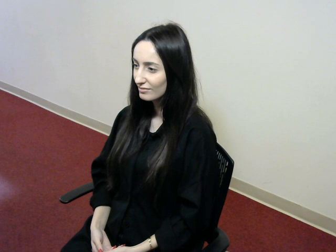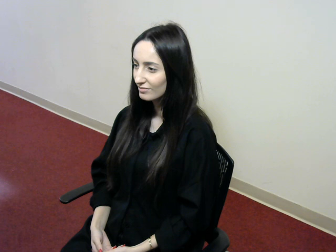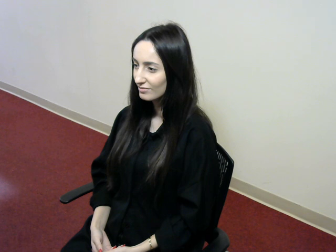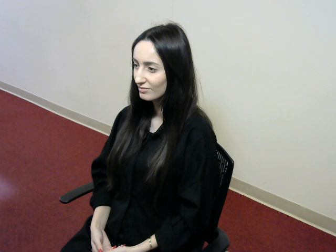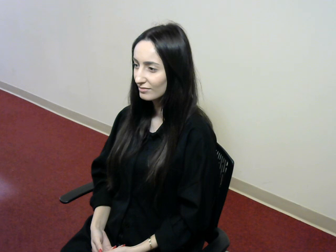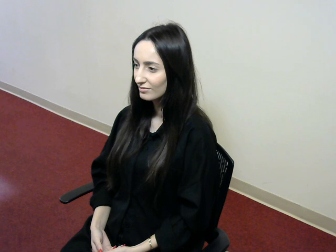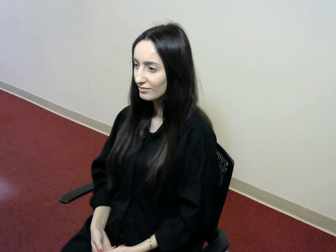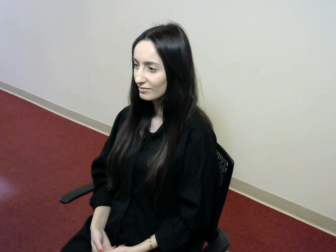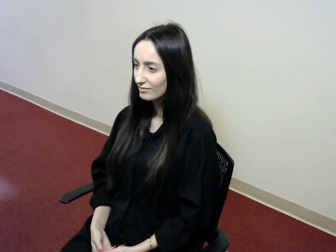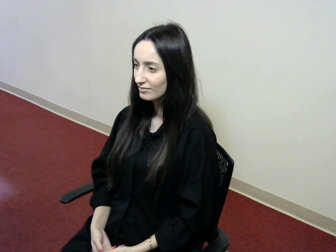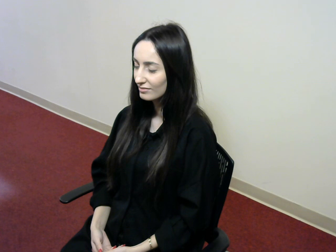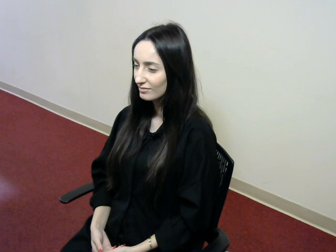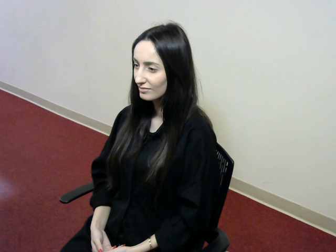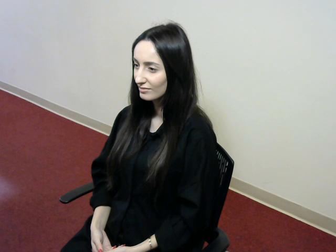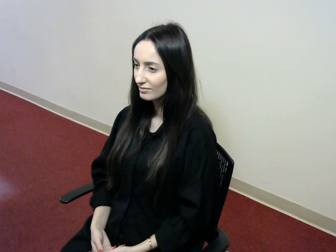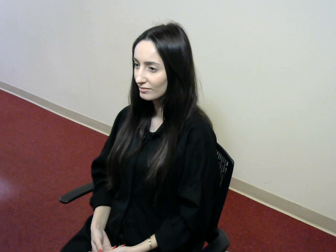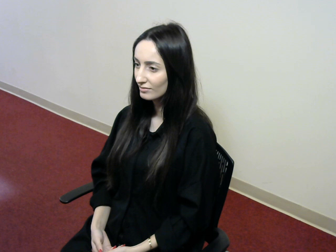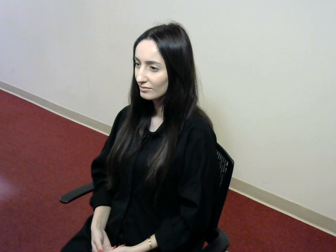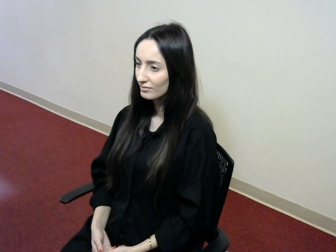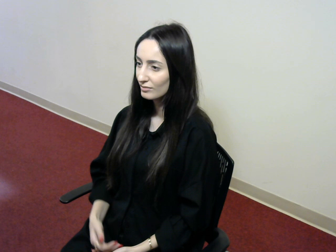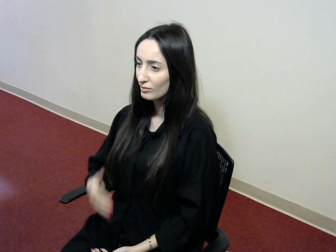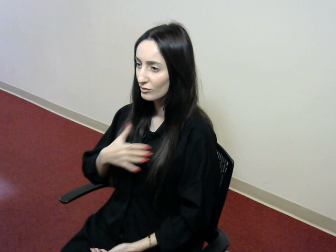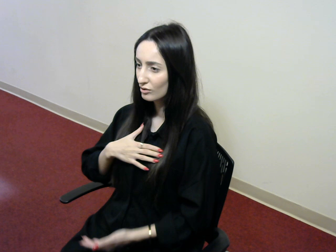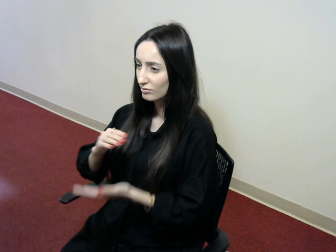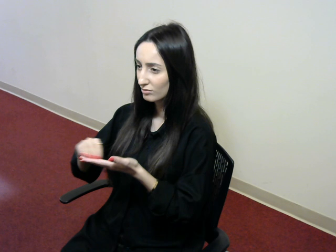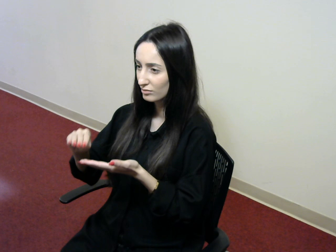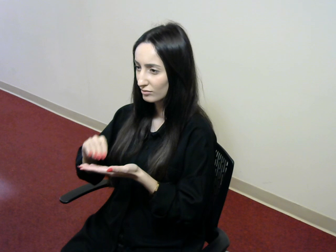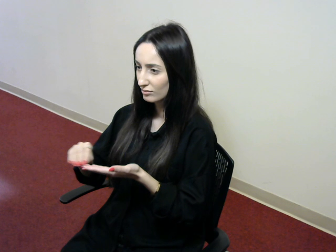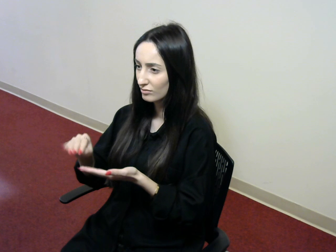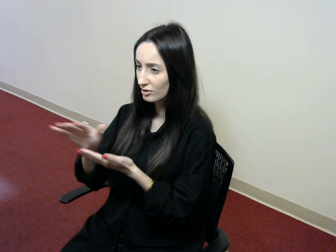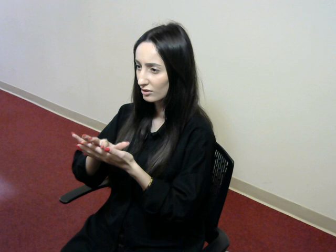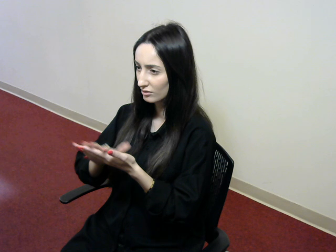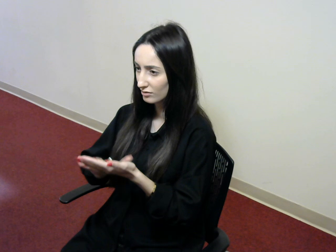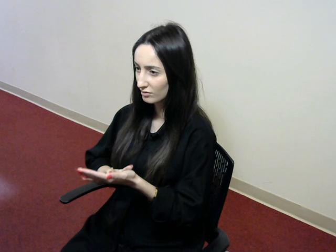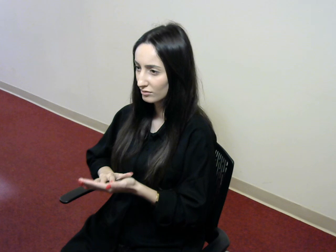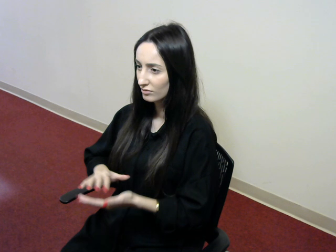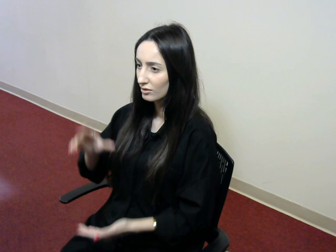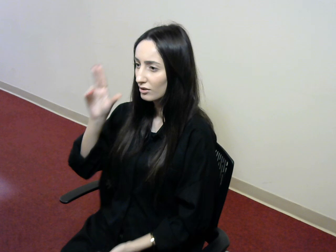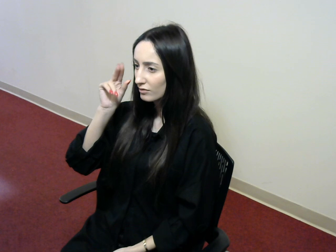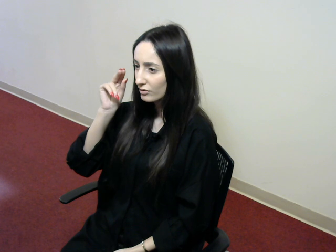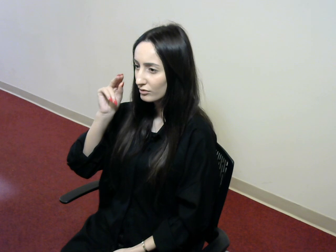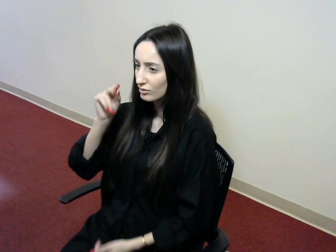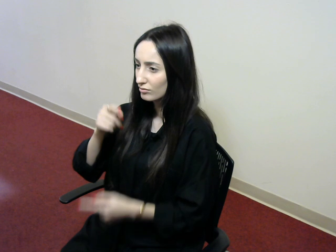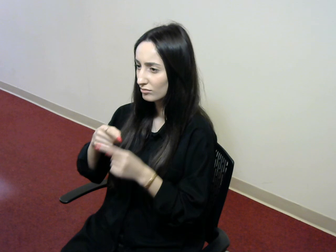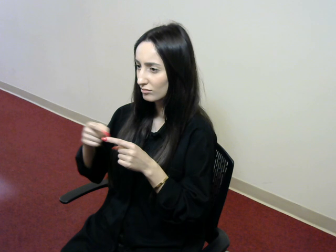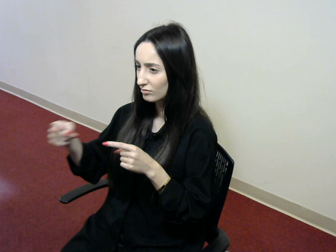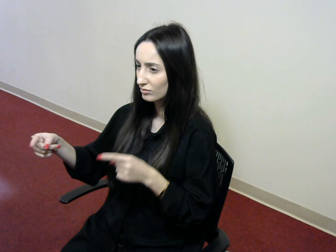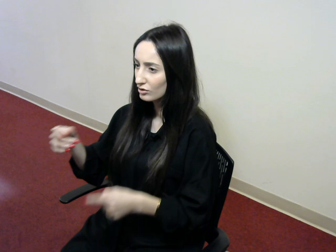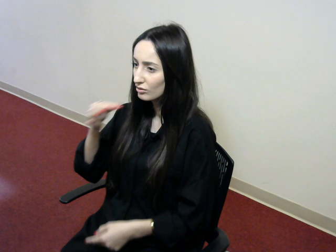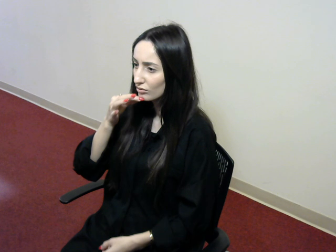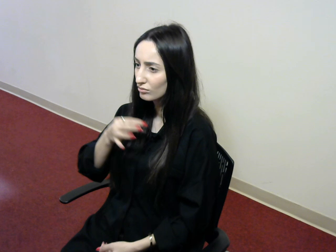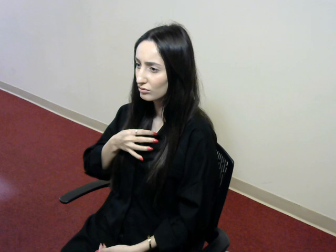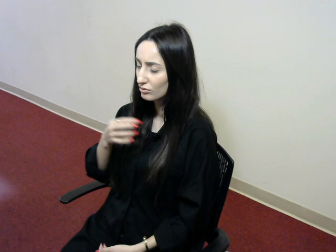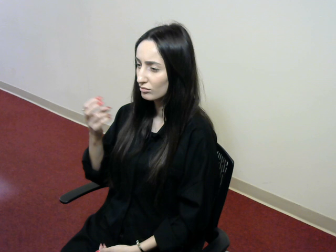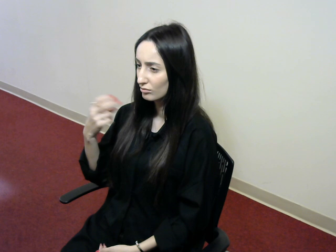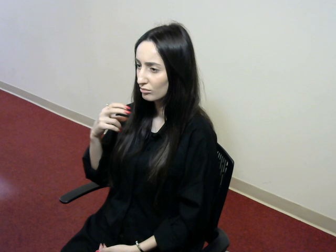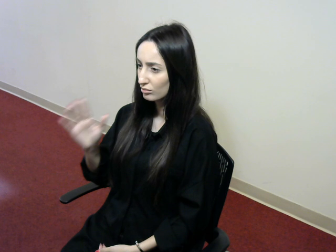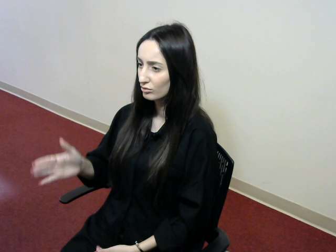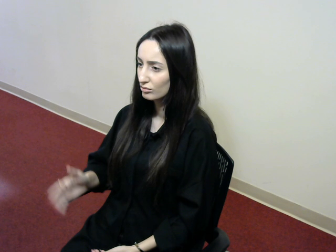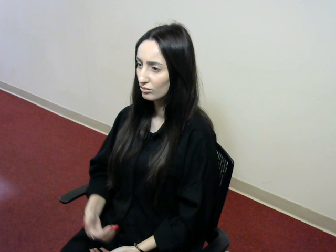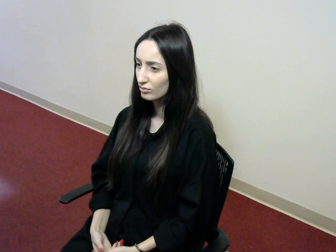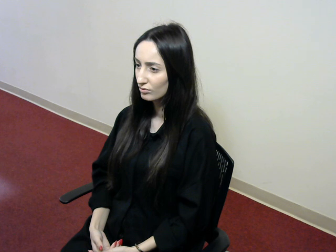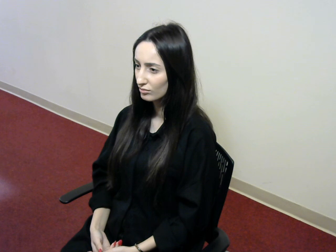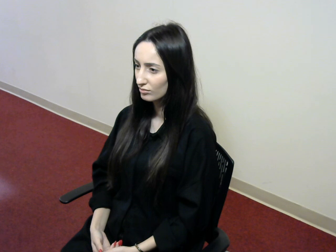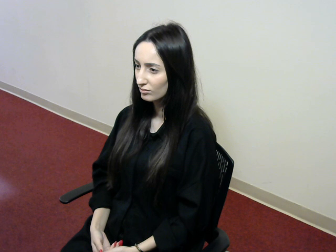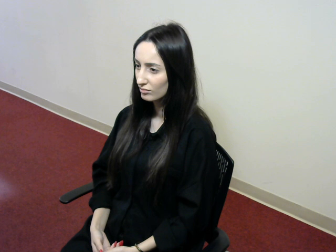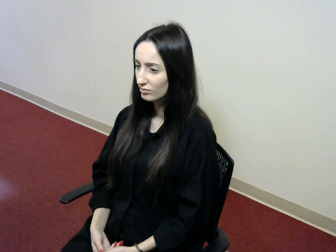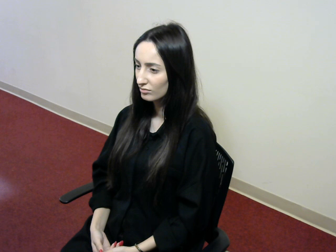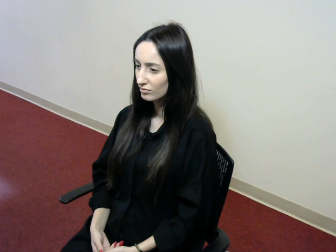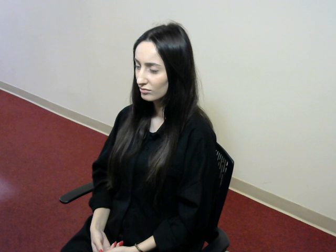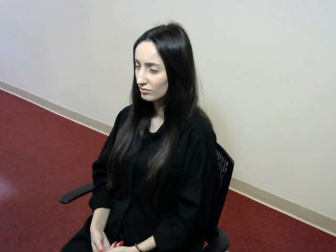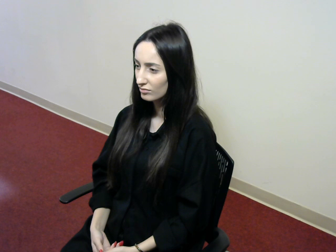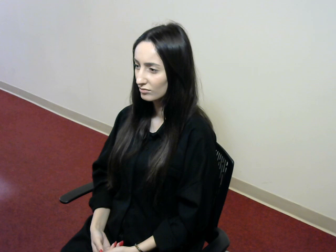Mənim yazdığım ərizəyə hansı müddətdə cavab gələcək?